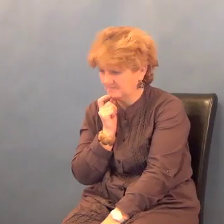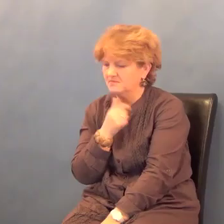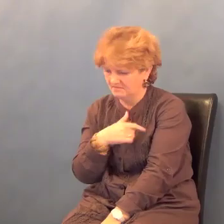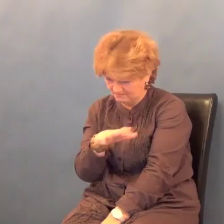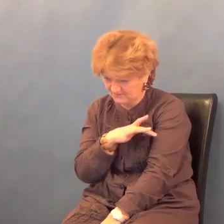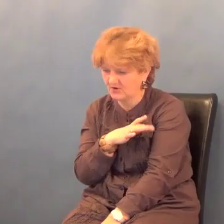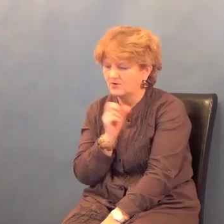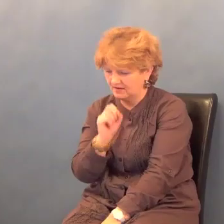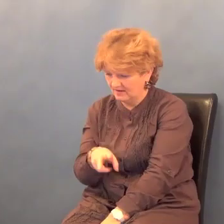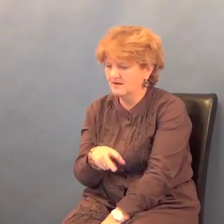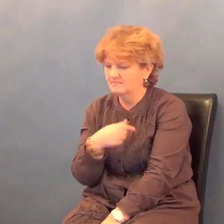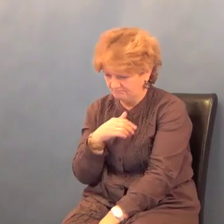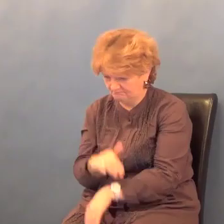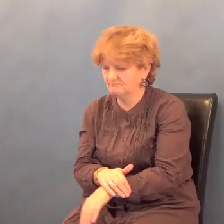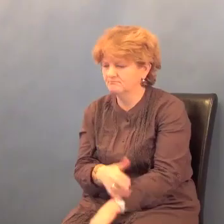Tak, jestem wolna, zgadzam się.